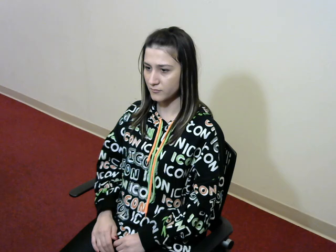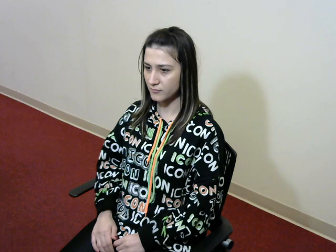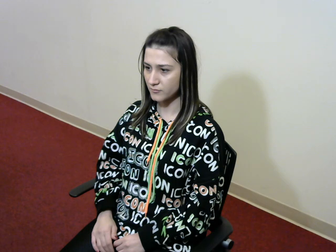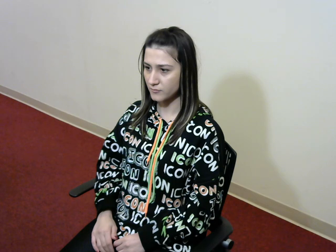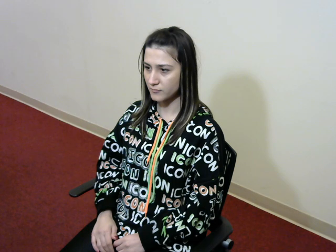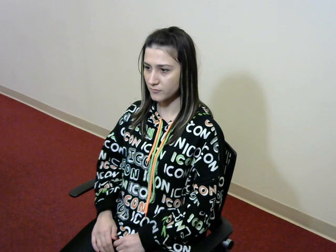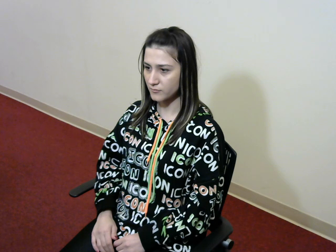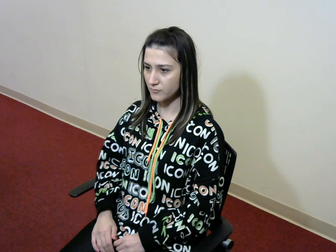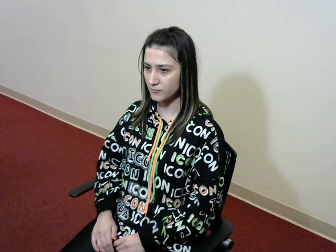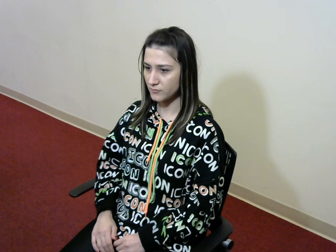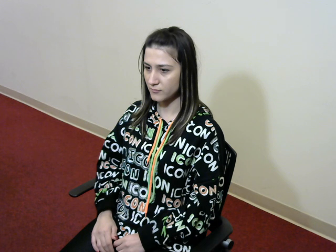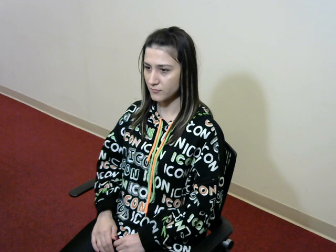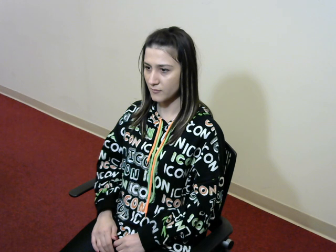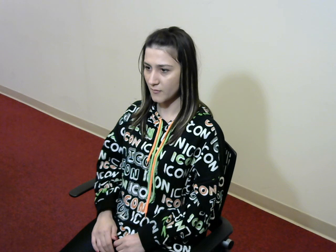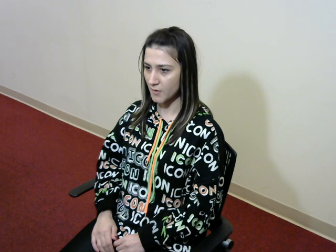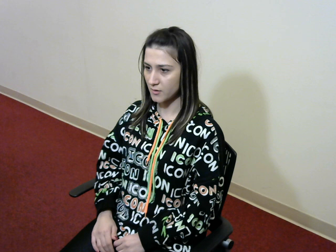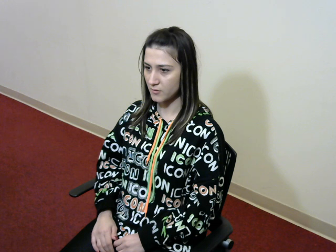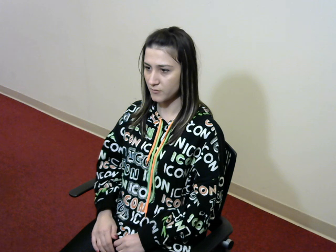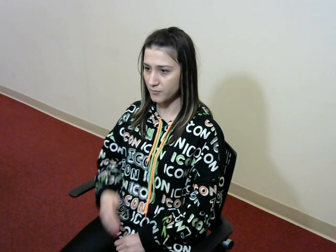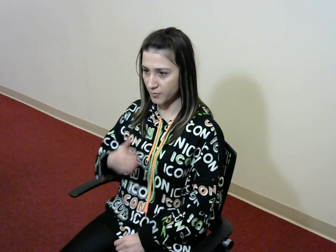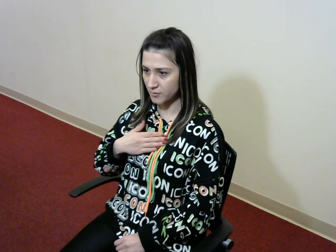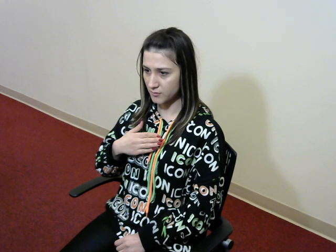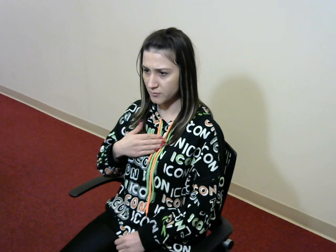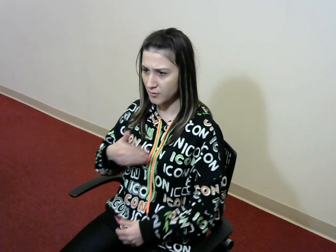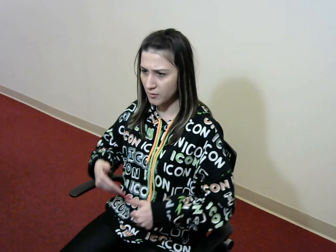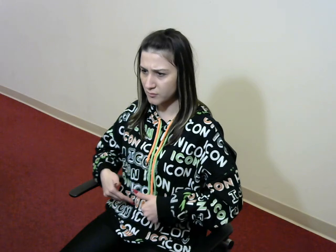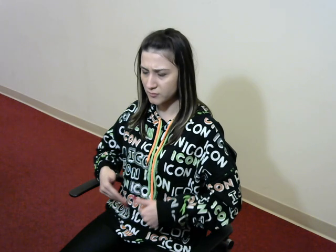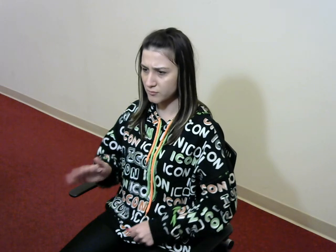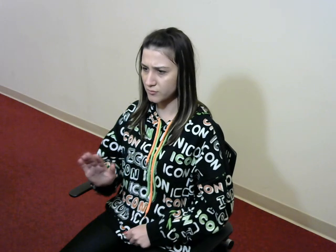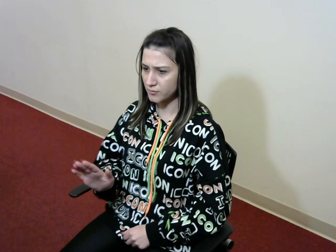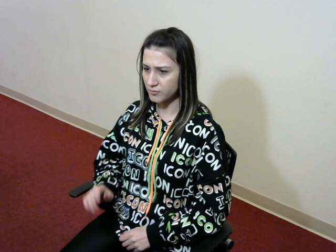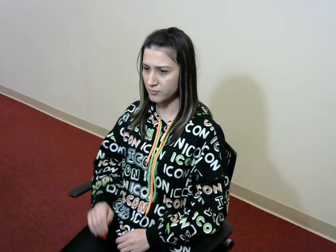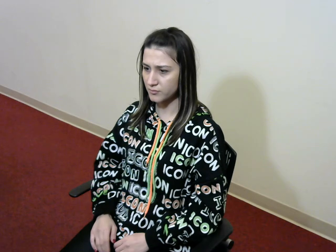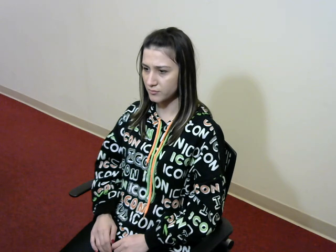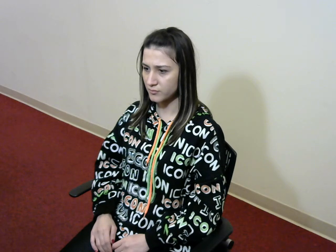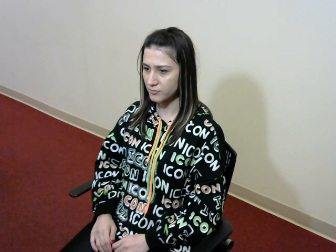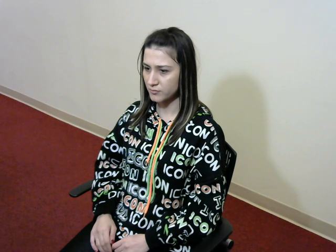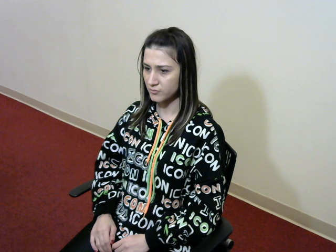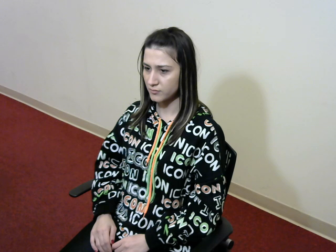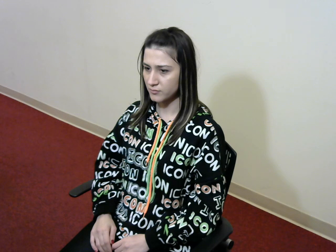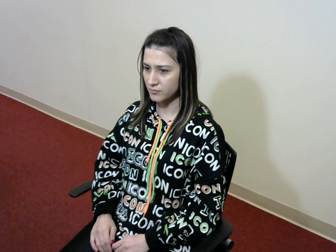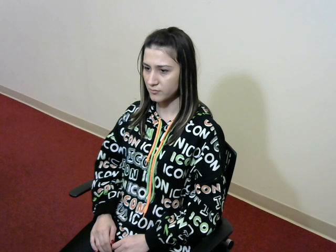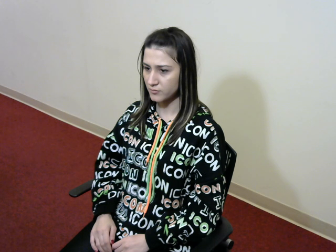Mən ac deyiləm